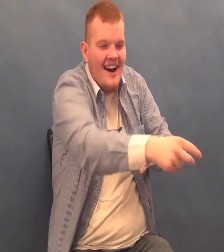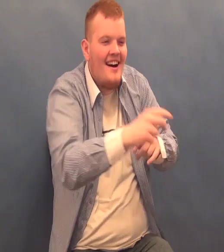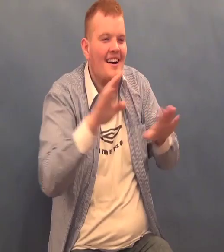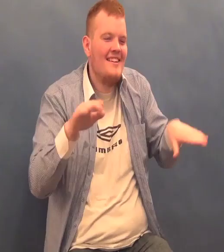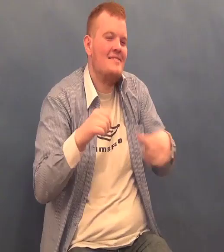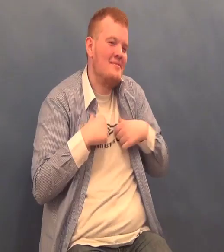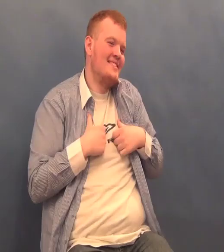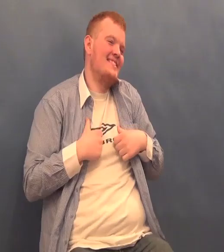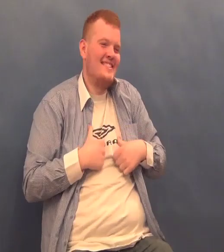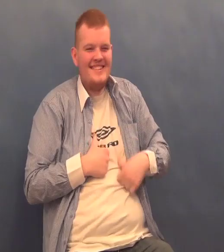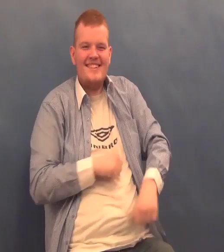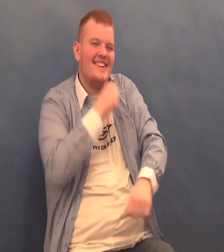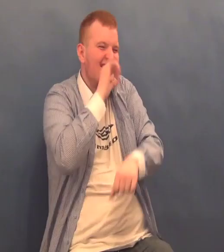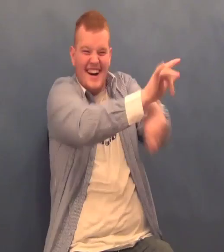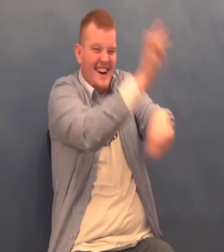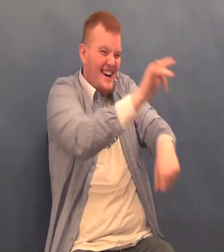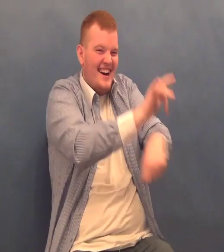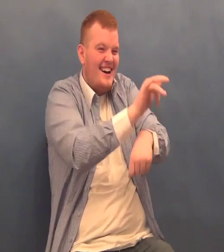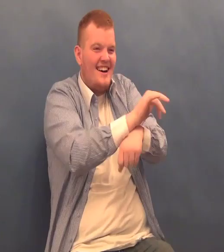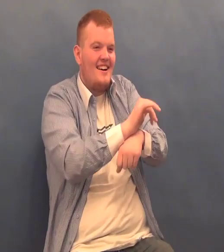Ptaszek jest spokojny, a babcia krzyczy na kota.